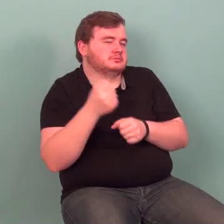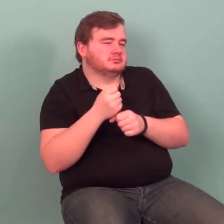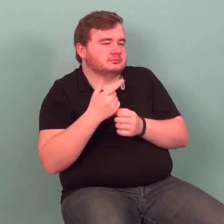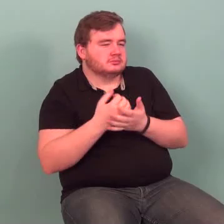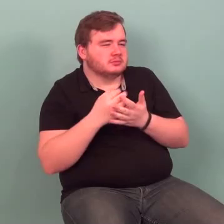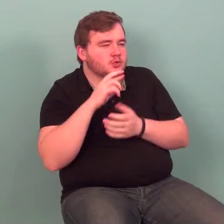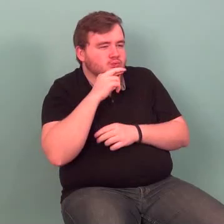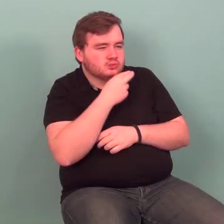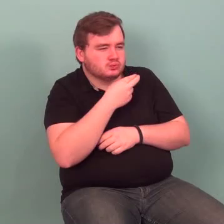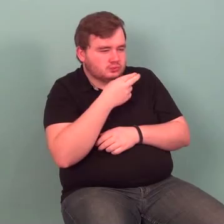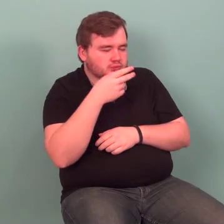Mężczyzna pracuje zbierając gruszki.